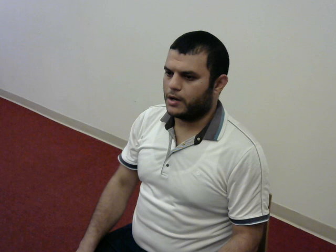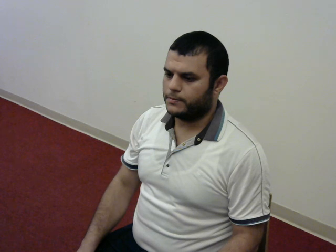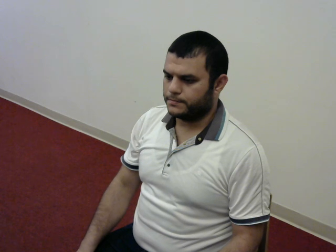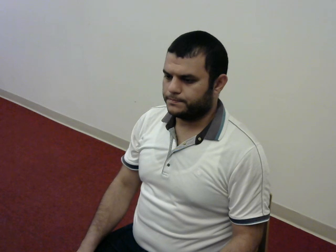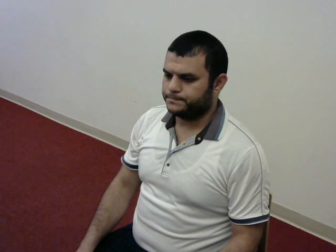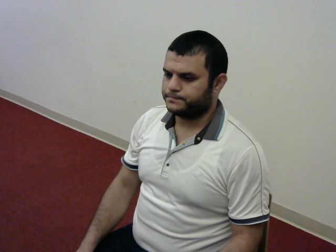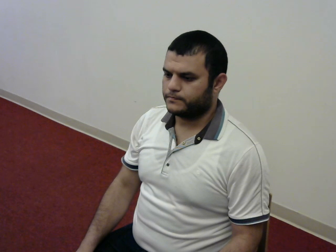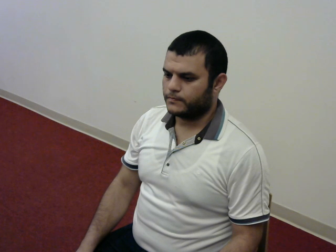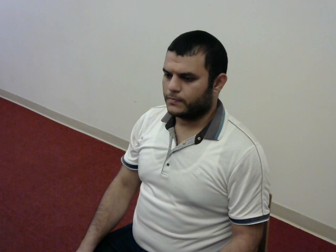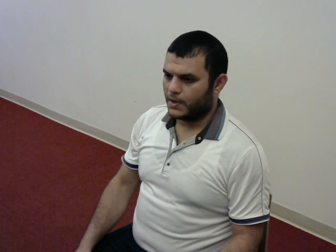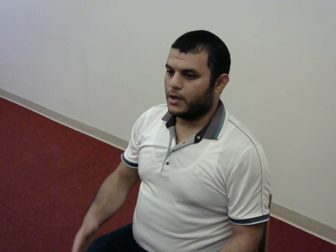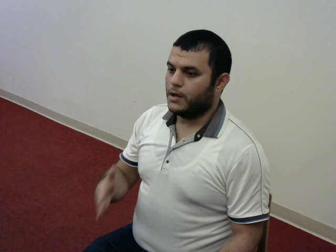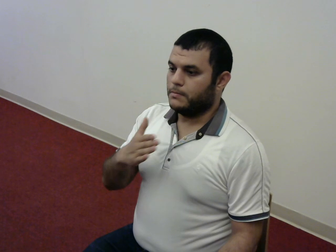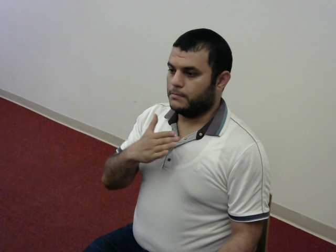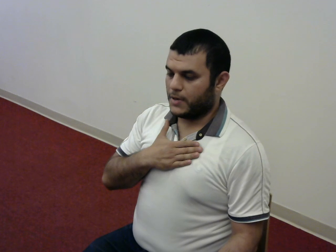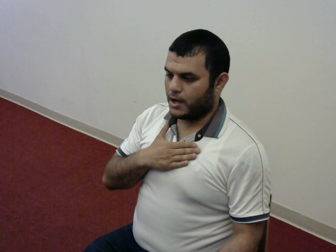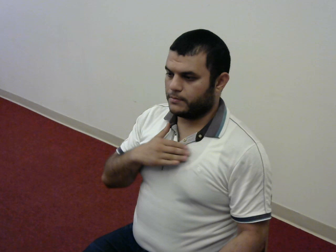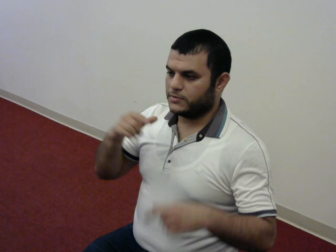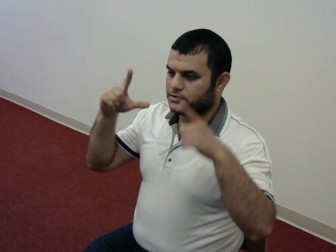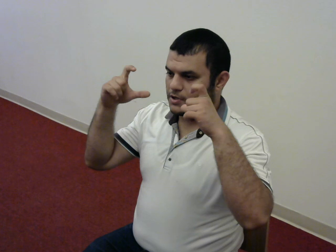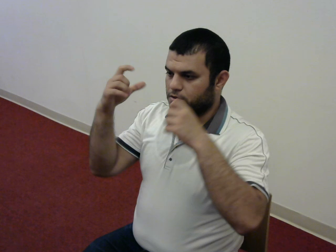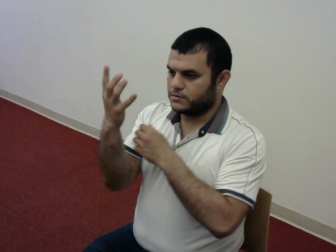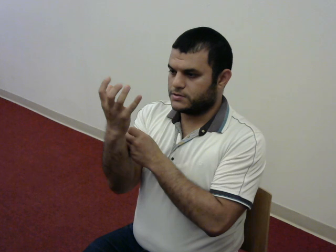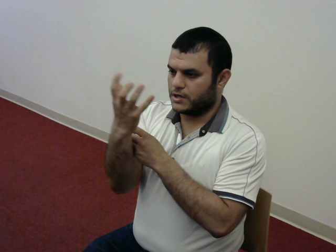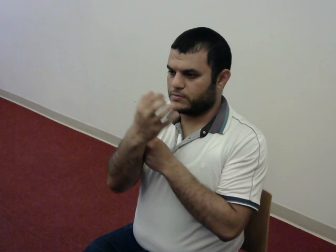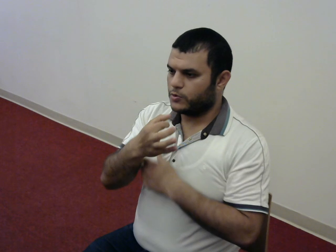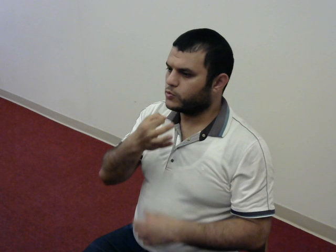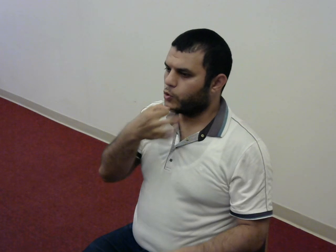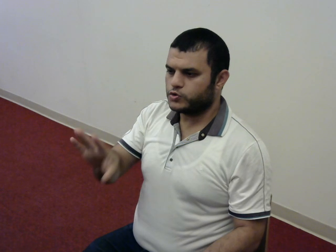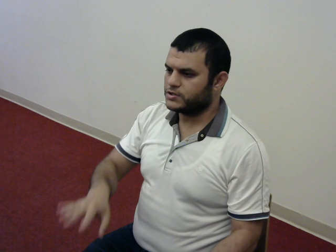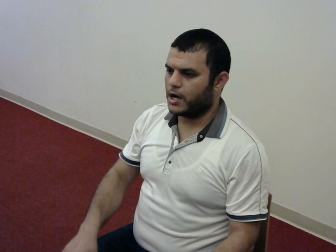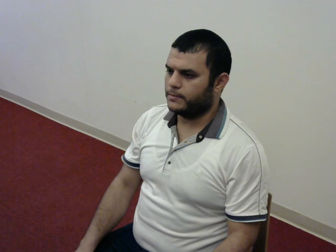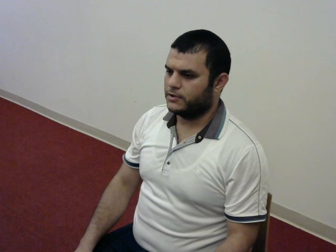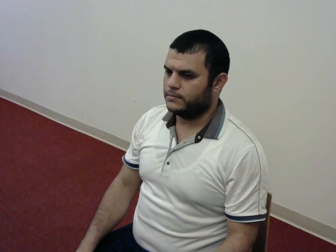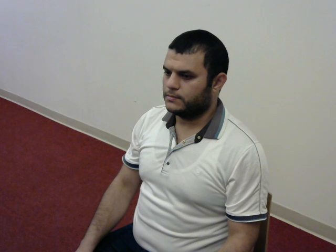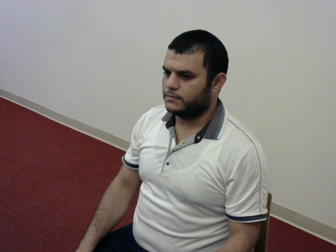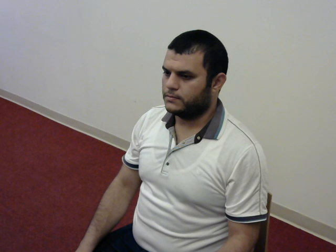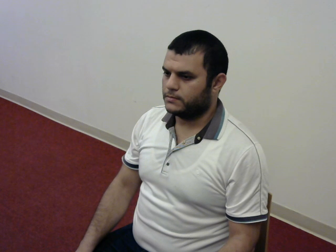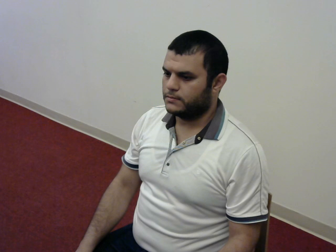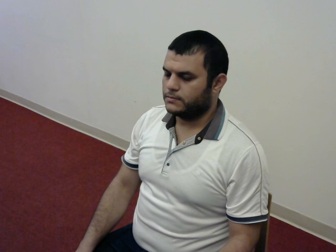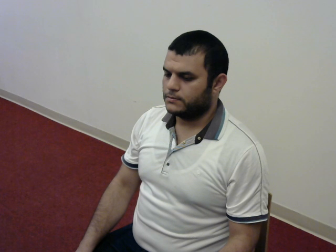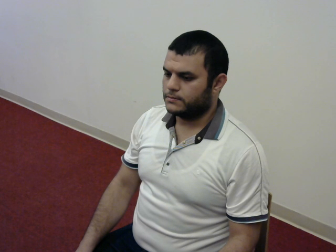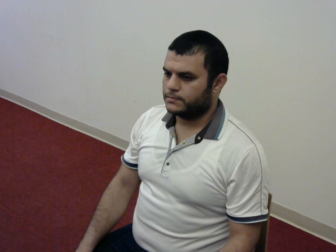Mənim şəkil çəkdirməkdən xoşum gəlir